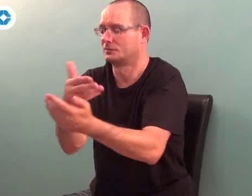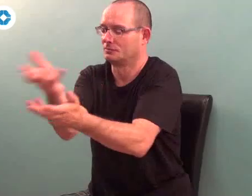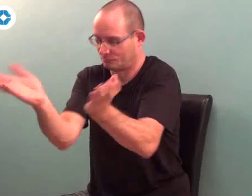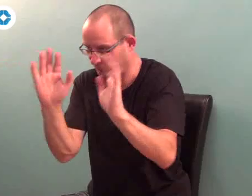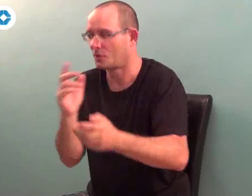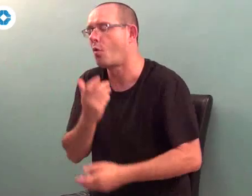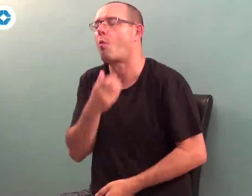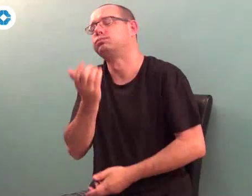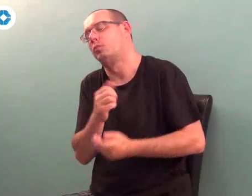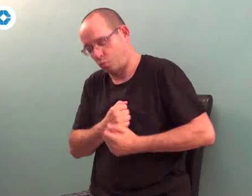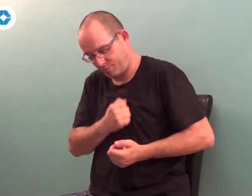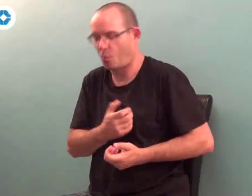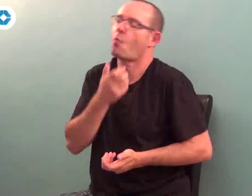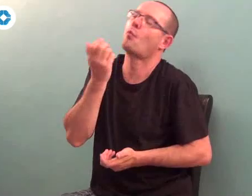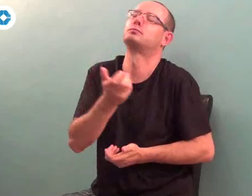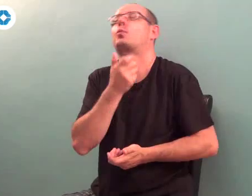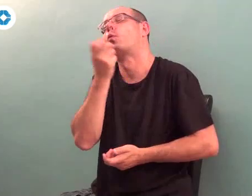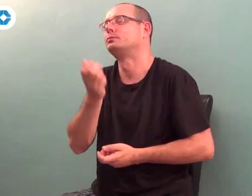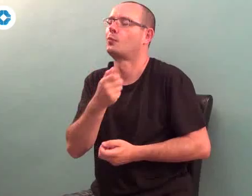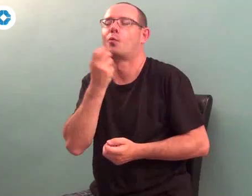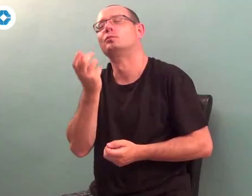Chłopaki wycierają gruszki o koszule i jedzą ze smakiem.